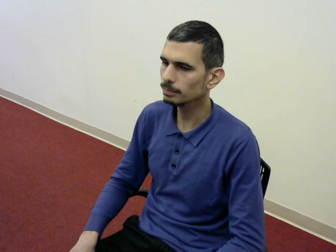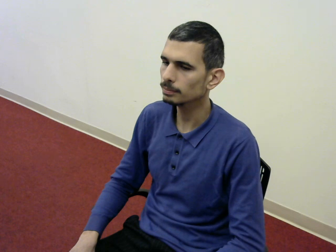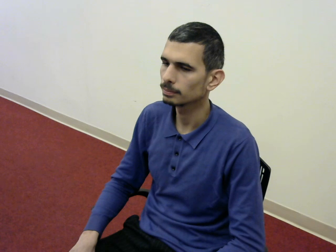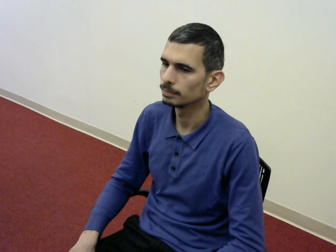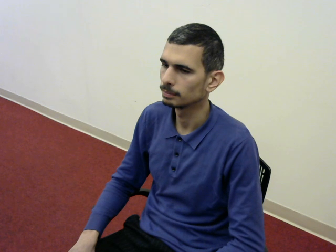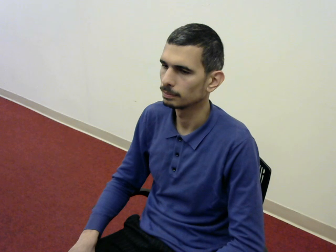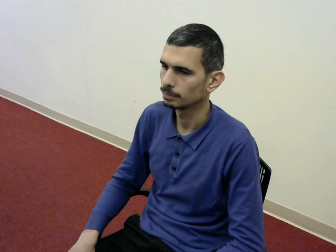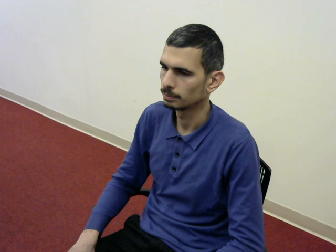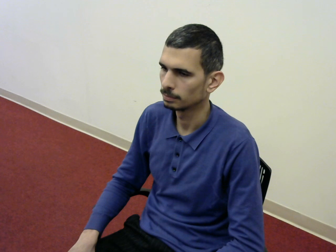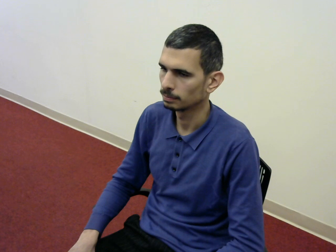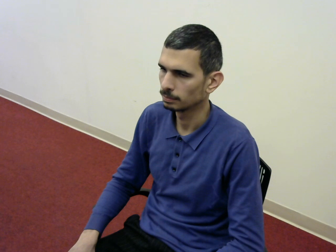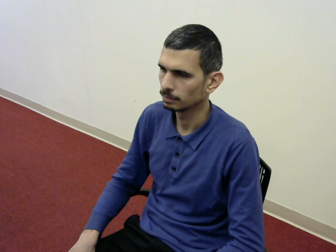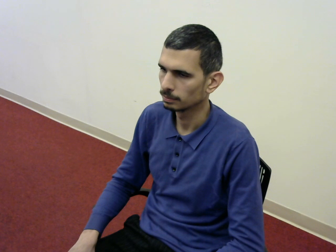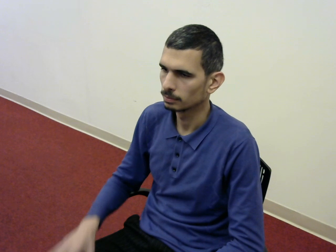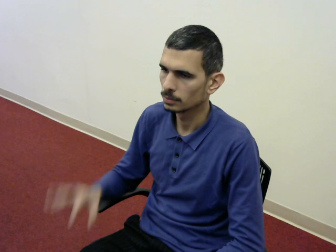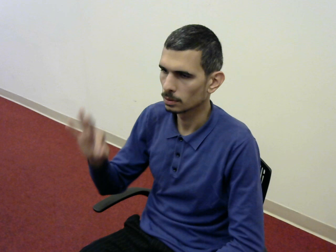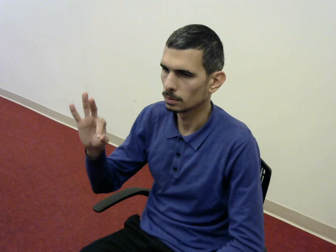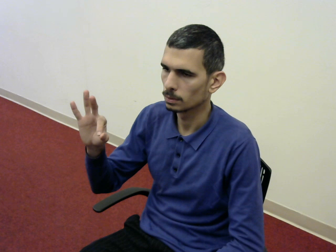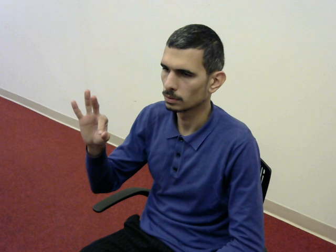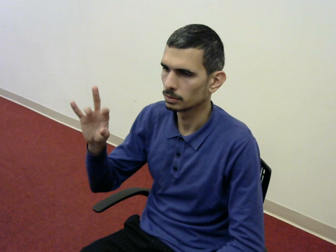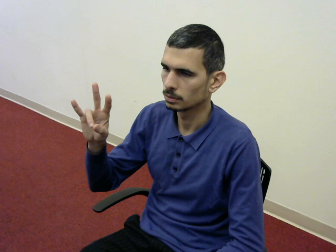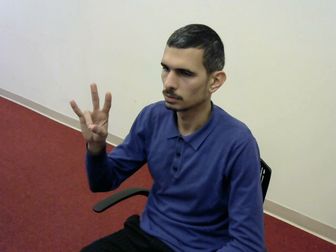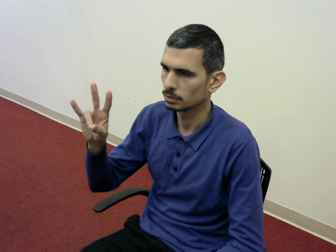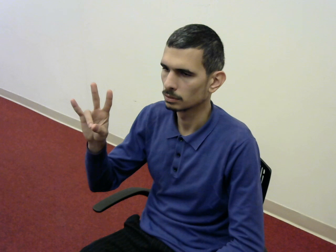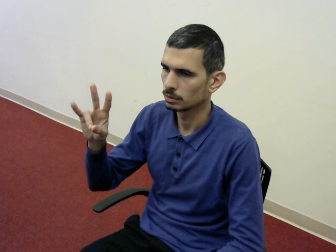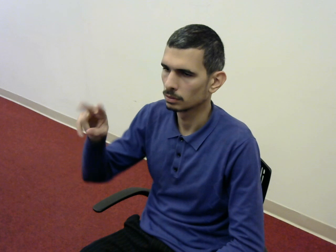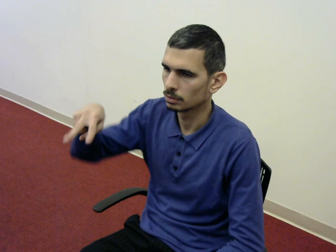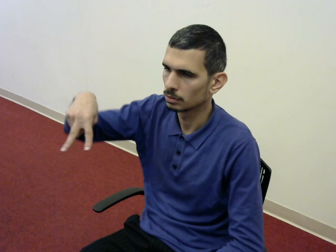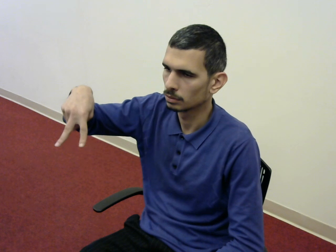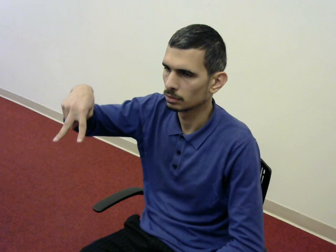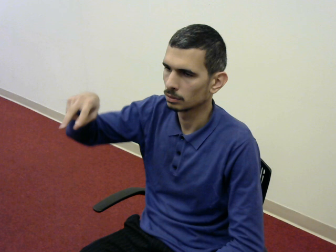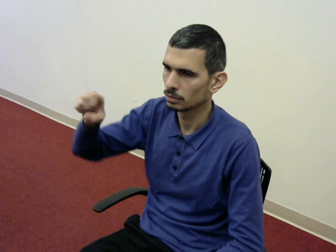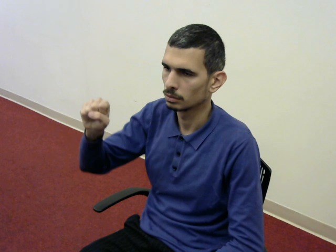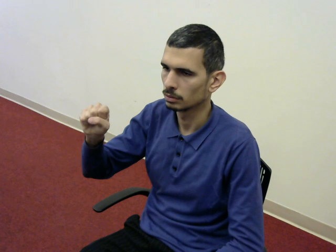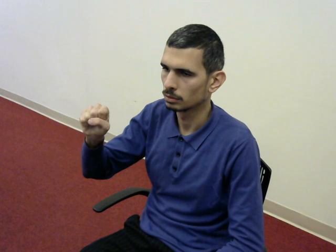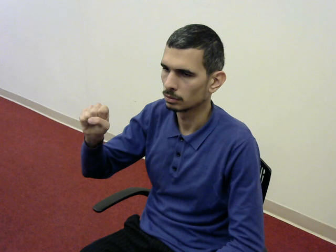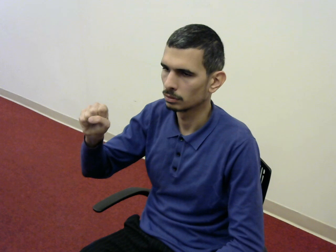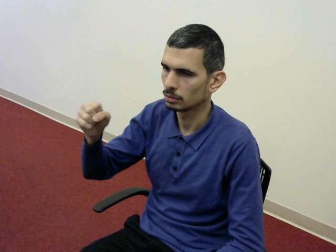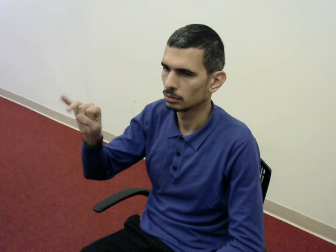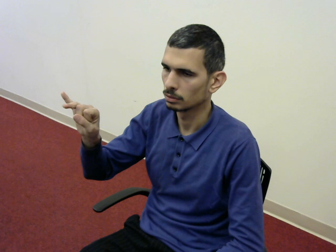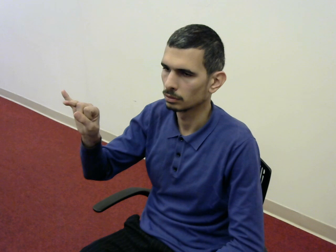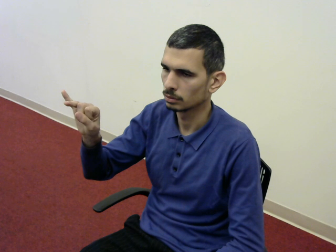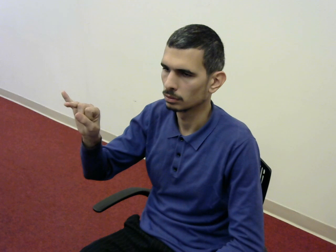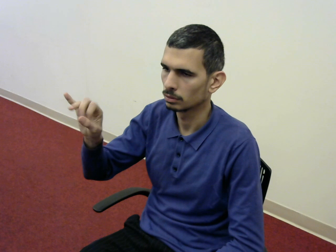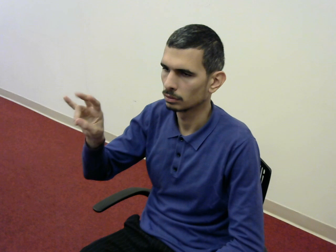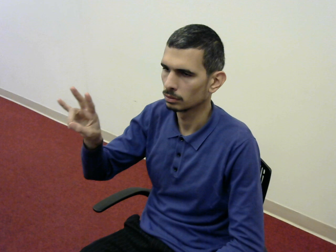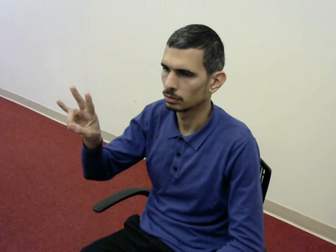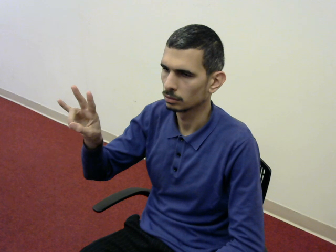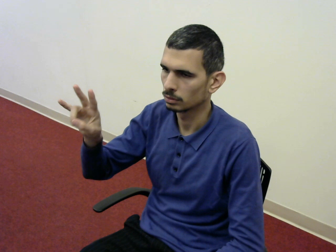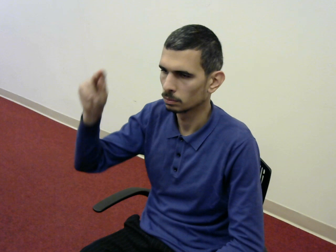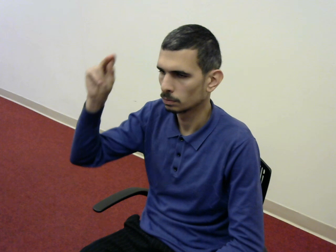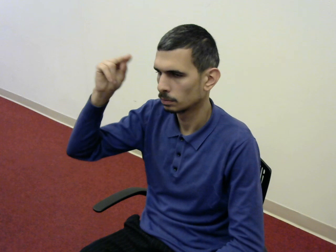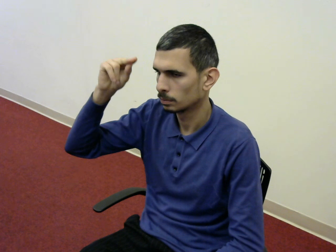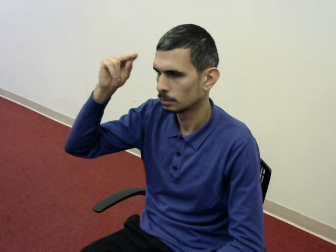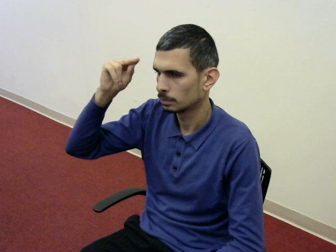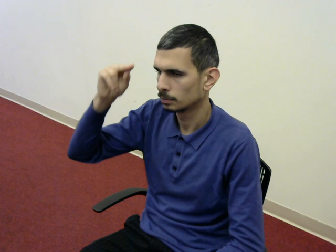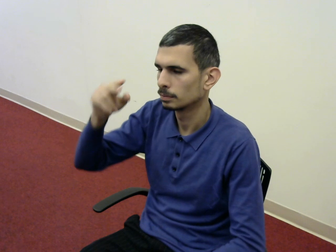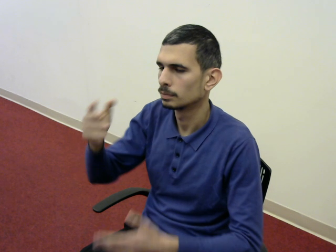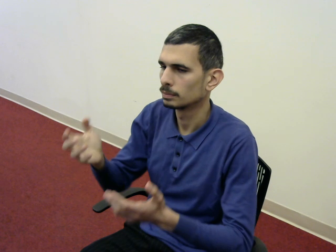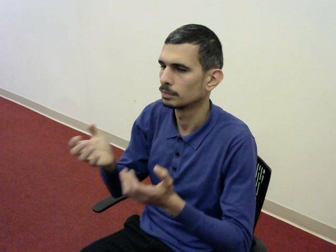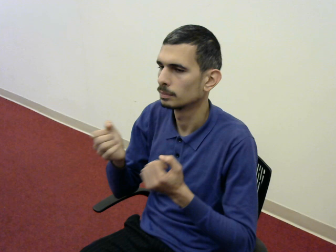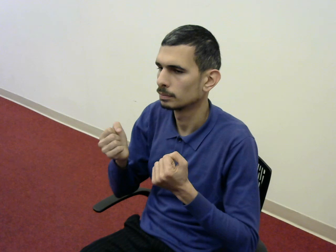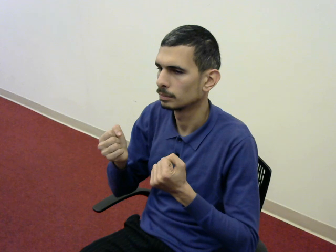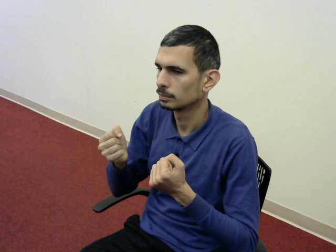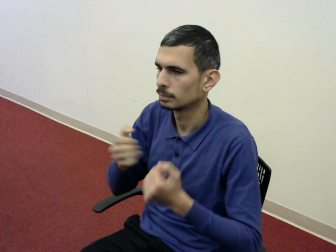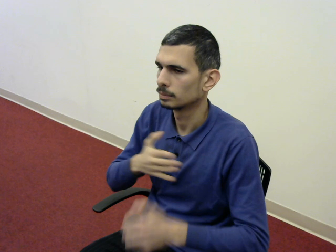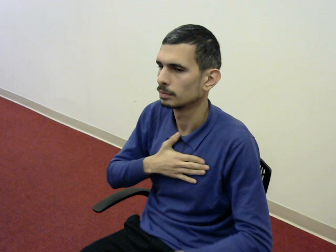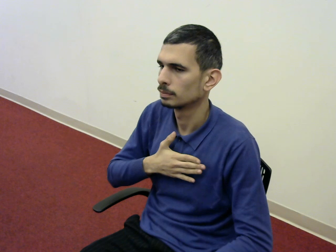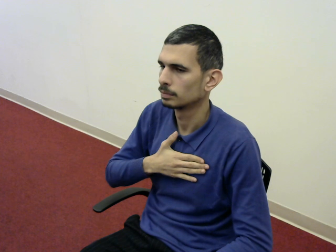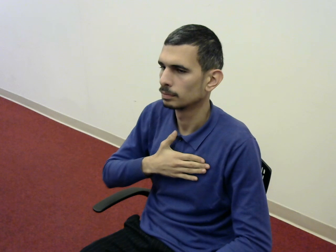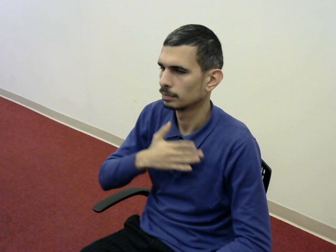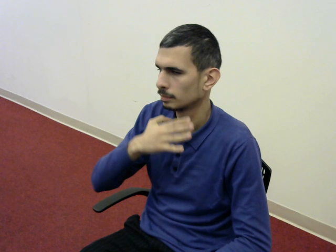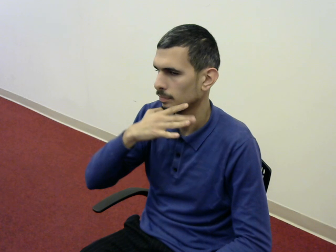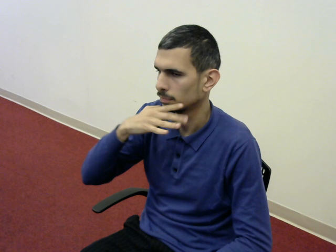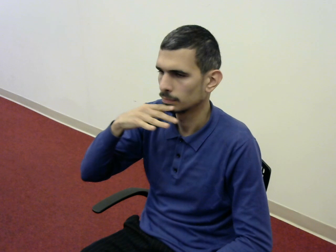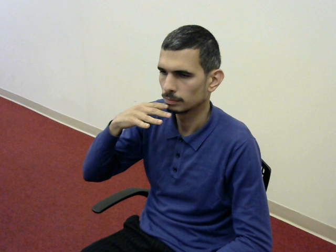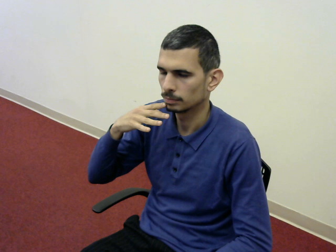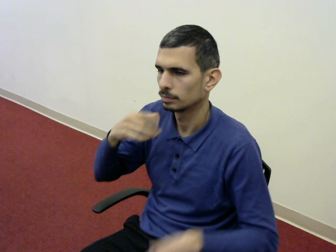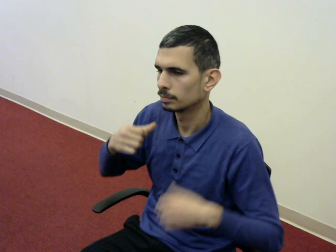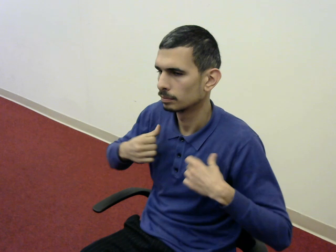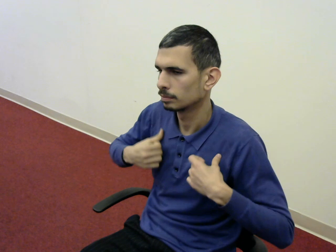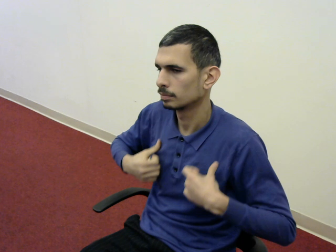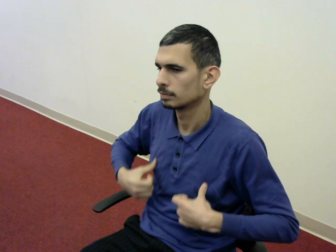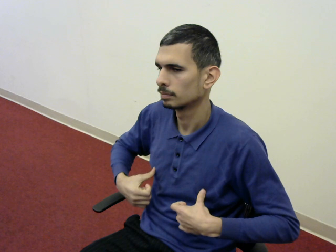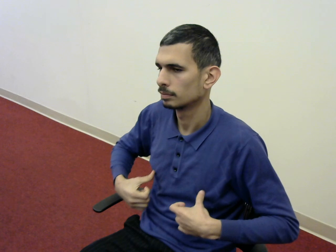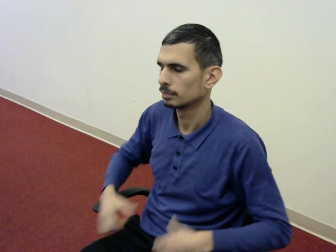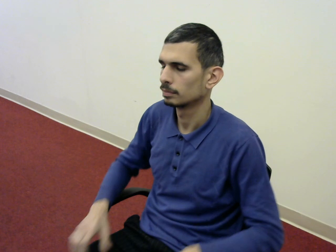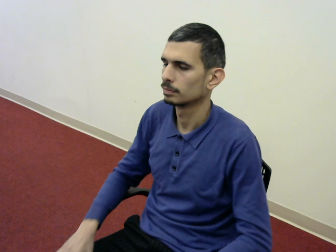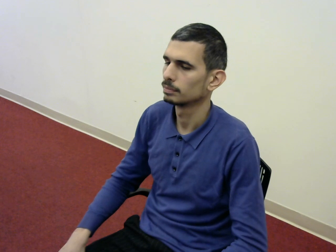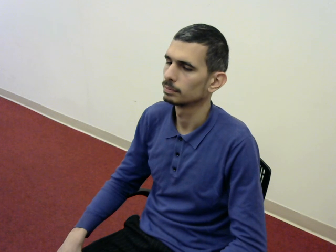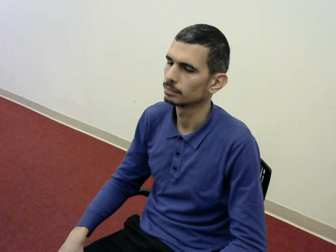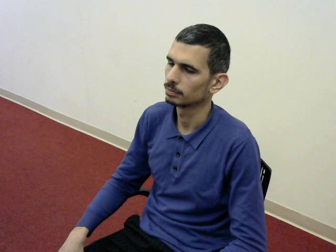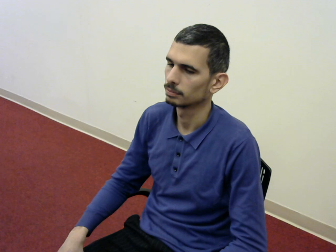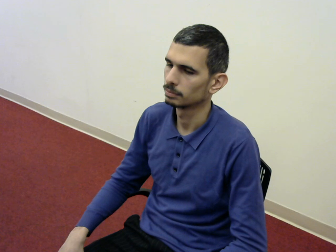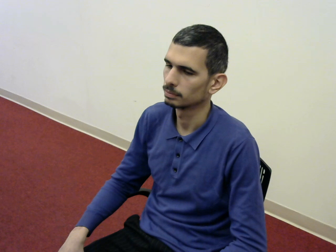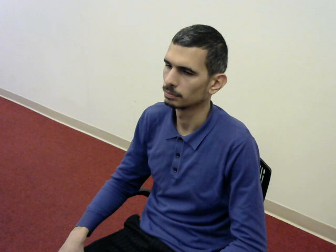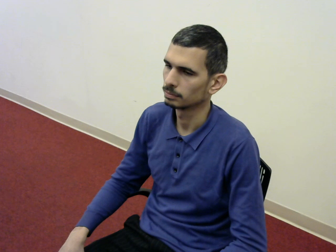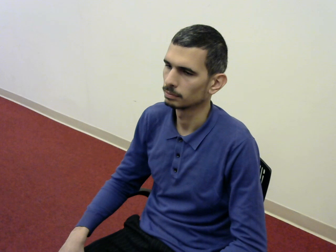Onlayn təhsil almaq mənə çox rahatdır